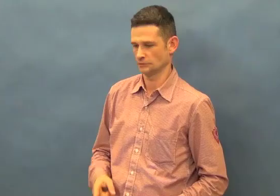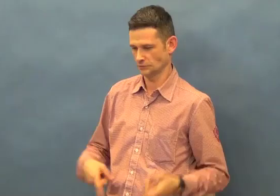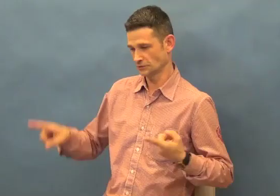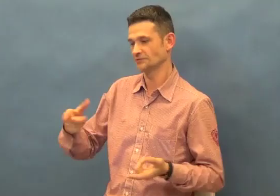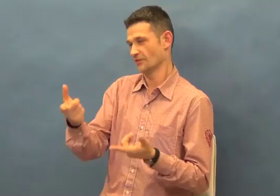Ktoś się wywrócił.